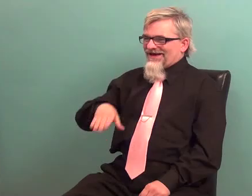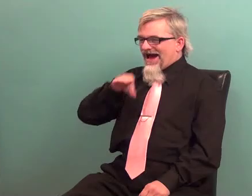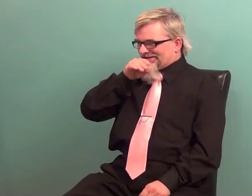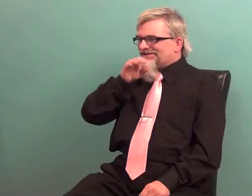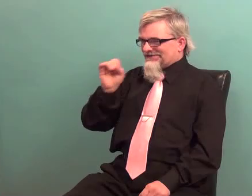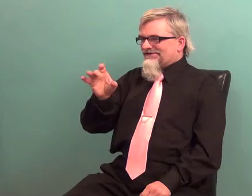Tak.